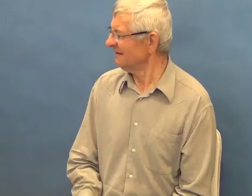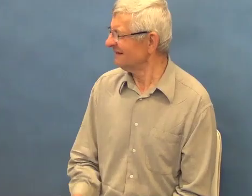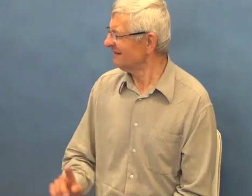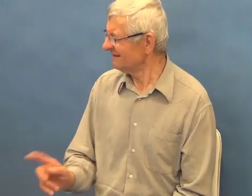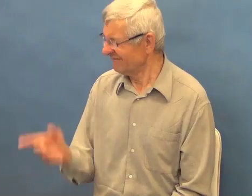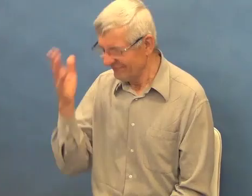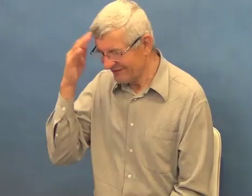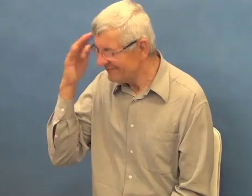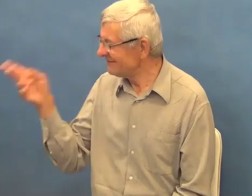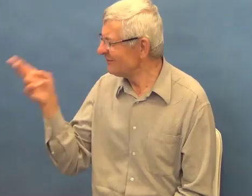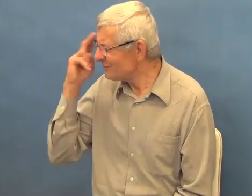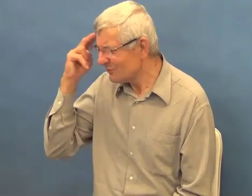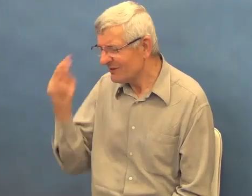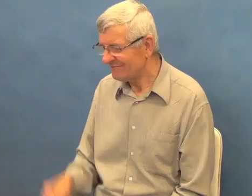Wiem, rozumiem.